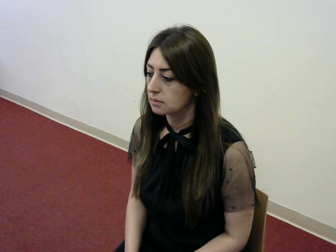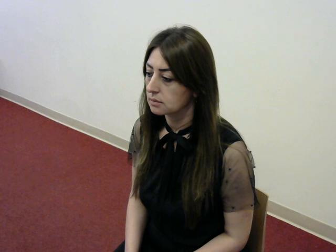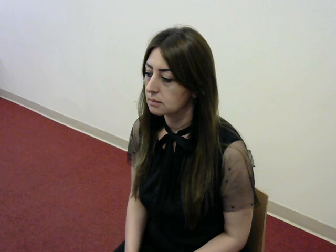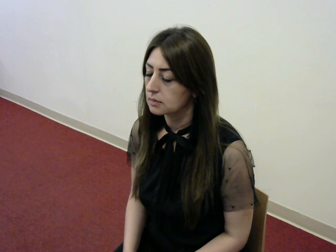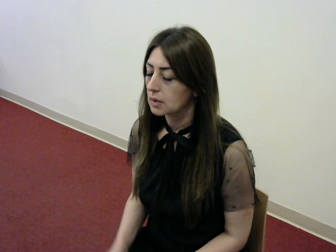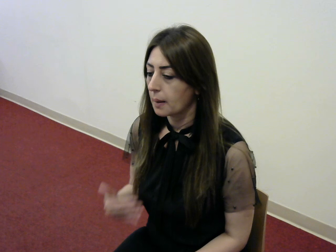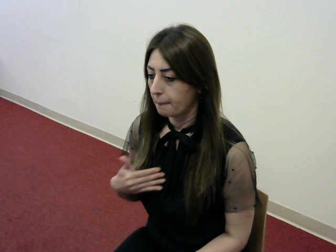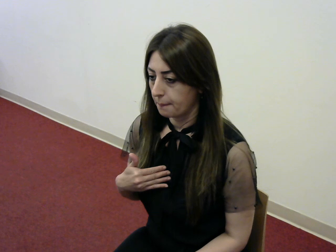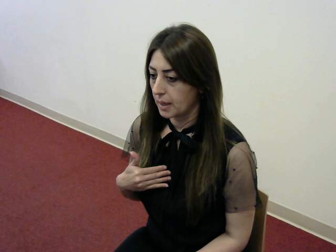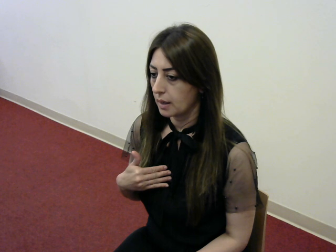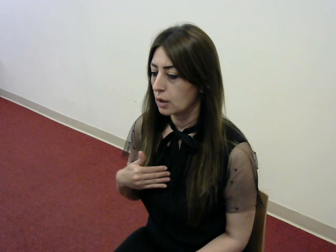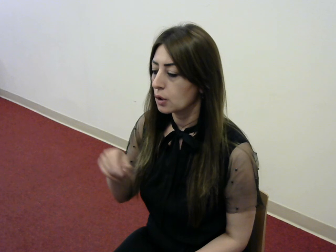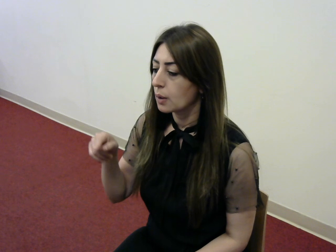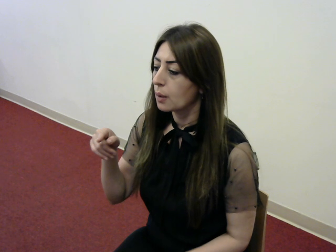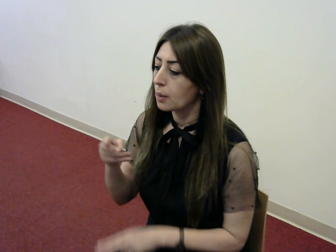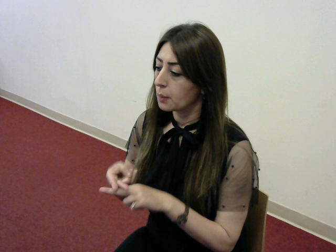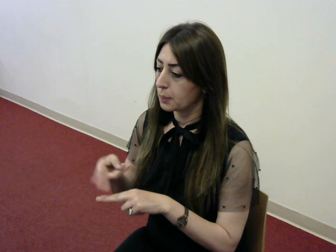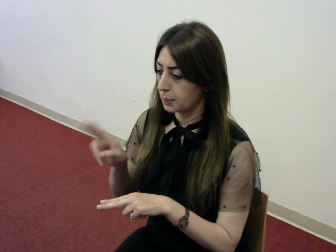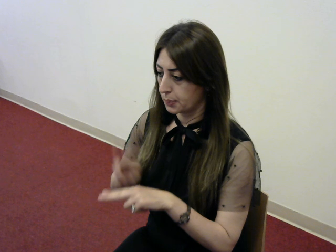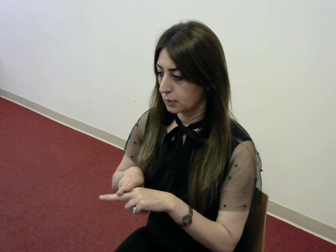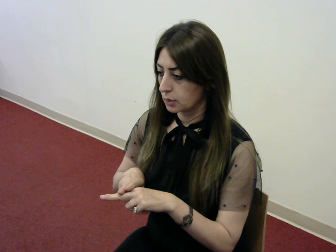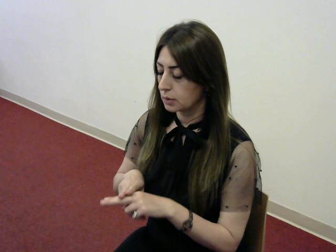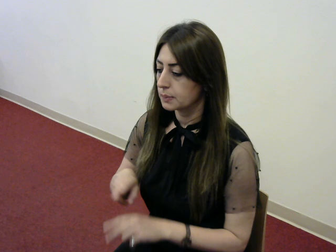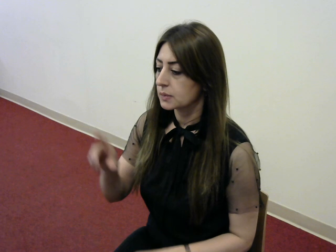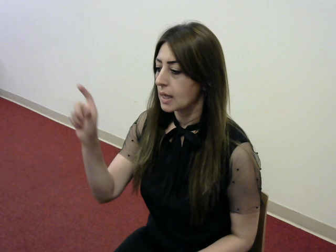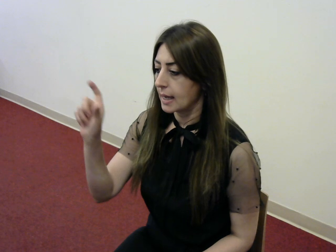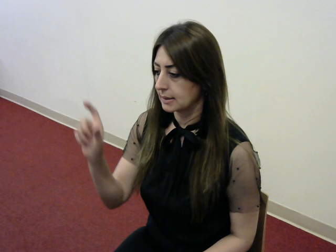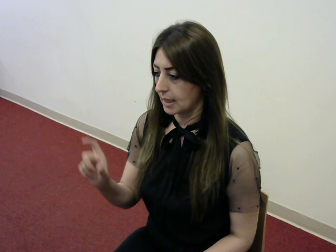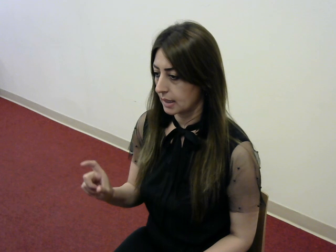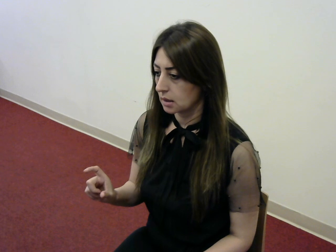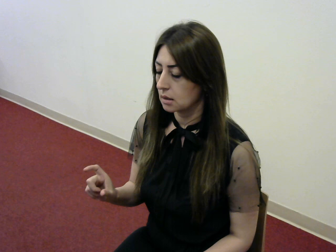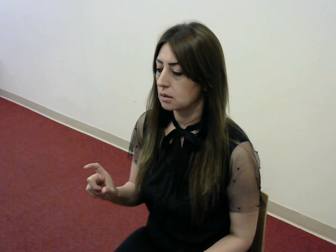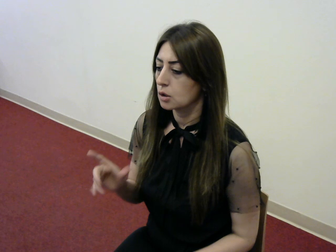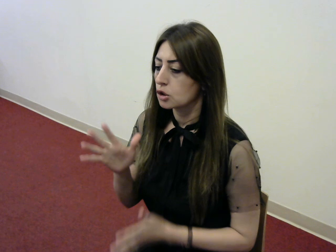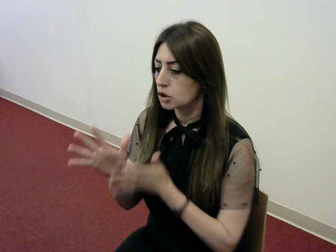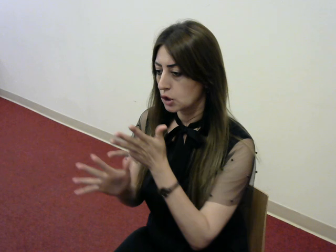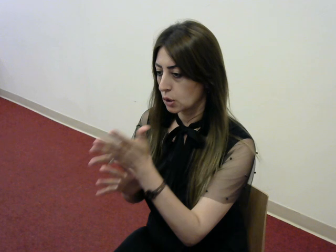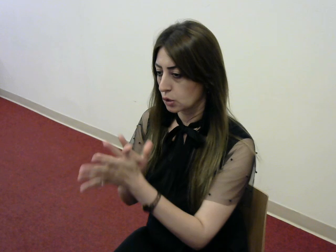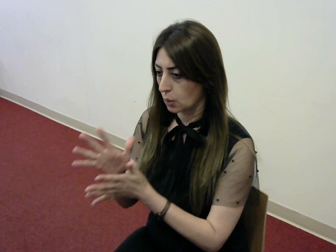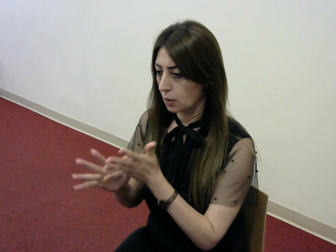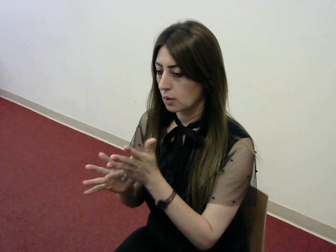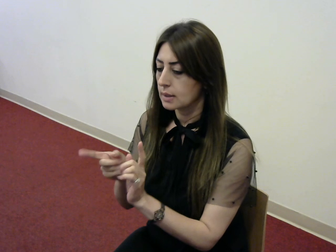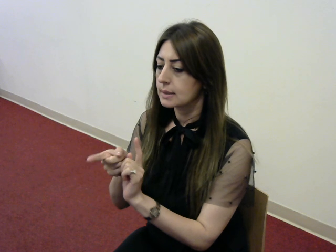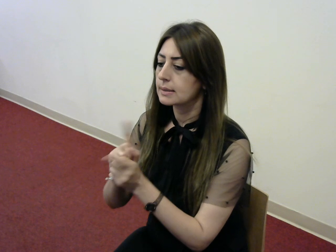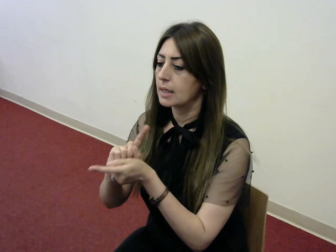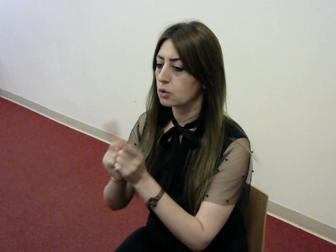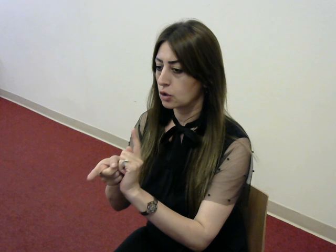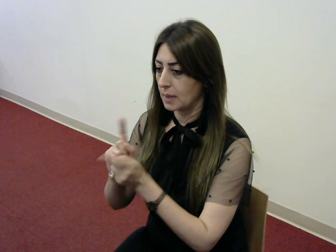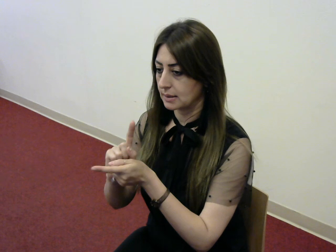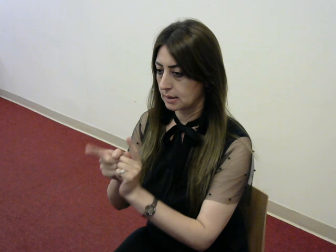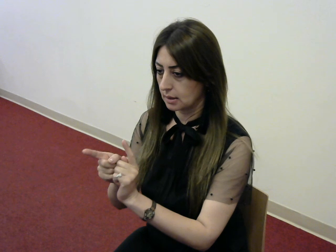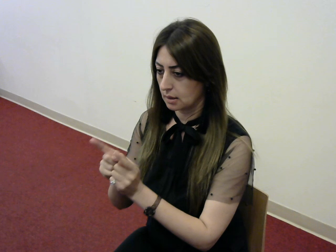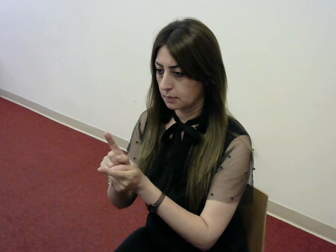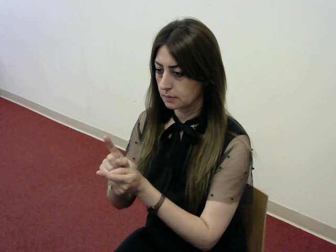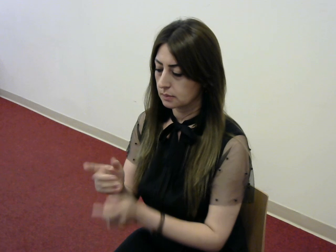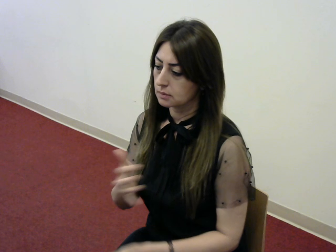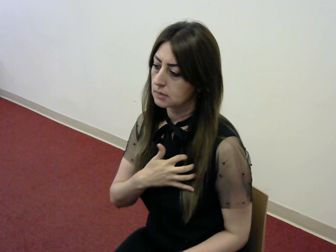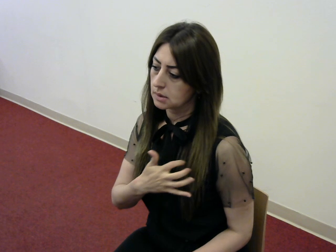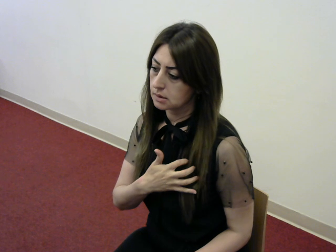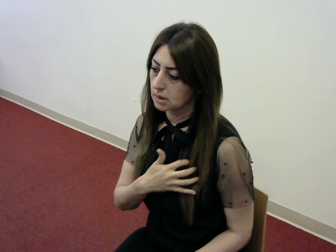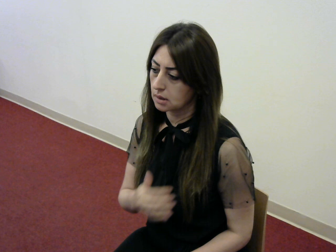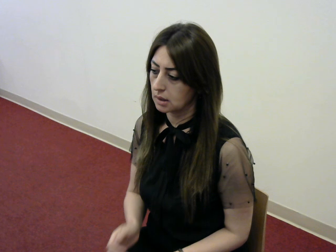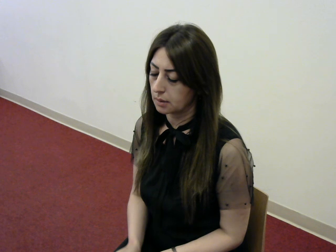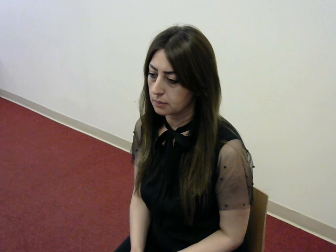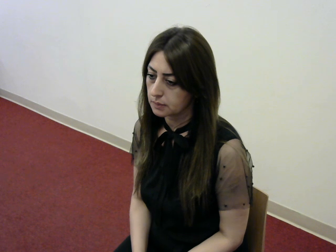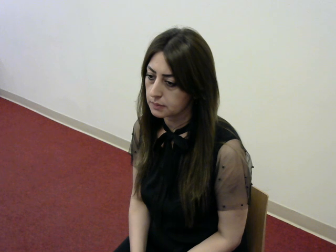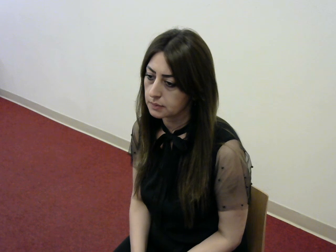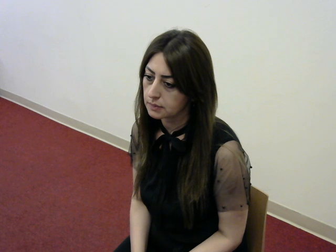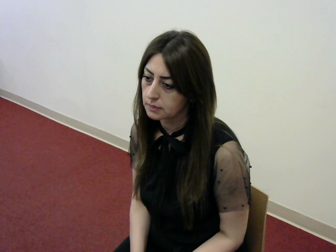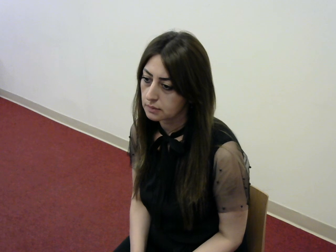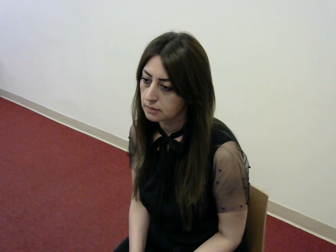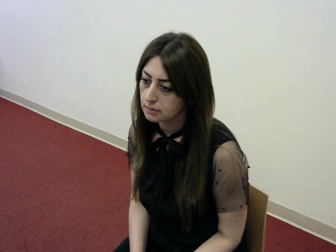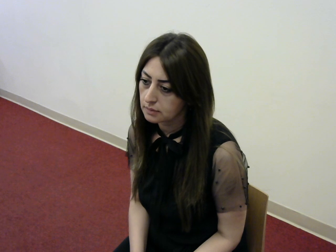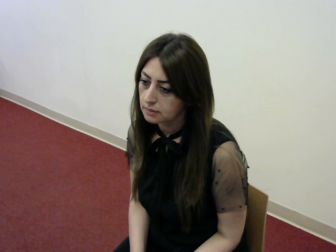Mən bu əsərin surdotərcüməsini istəyirəm